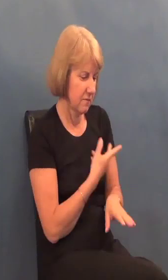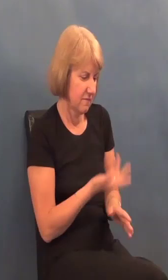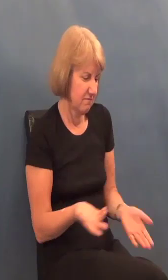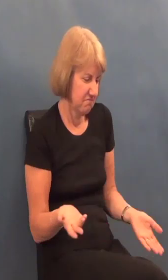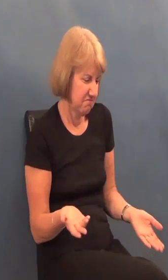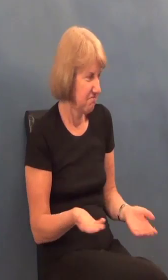Nie wiem.